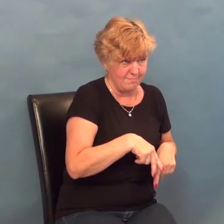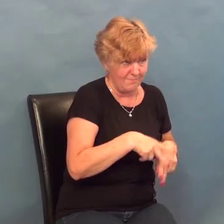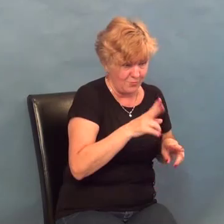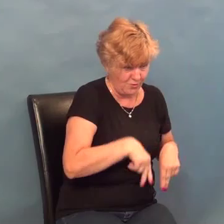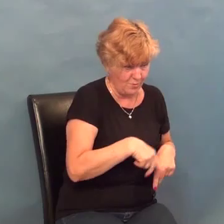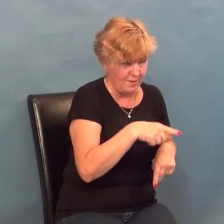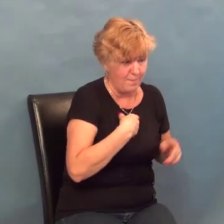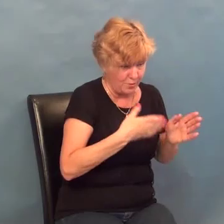Wróciłam pociągiem.